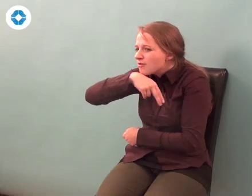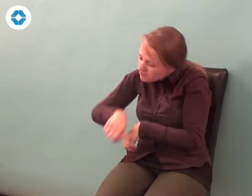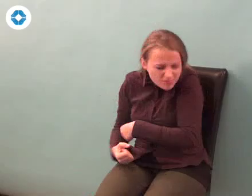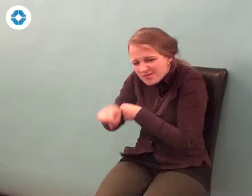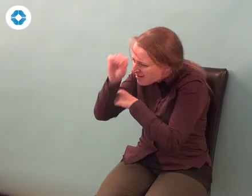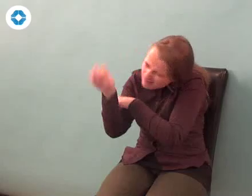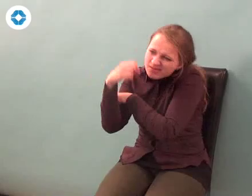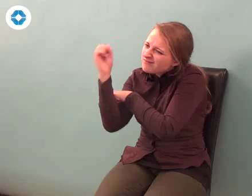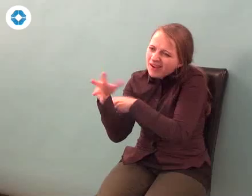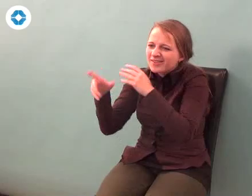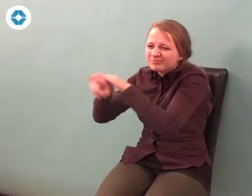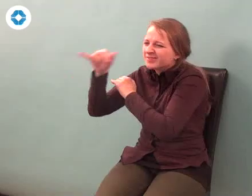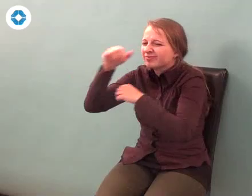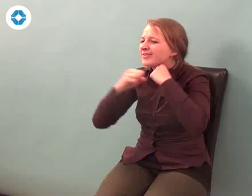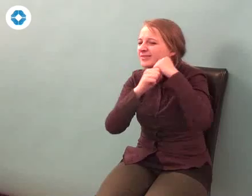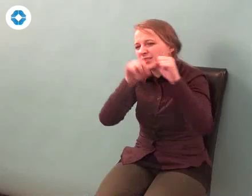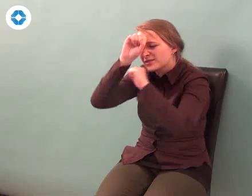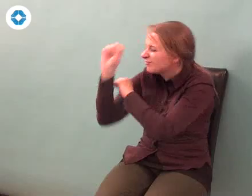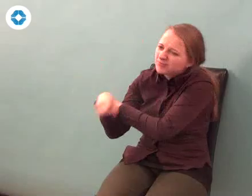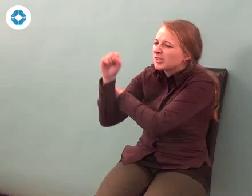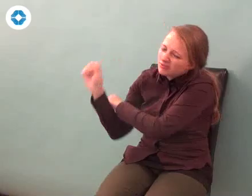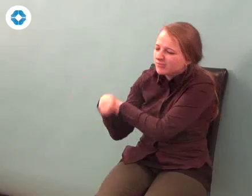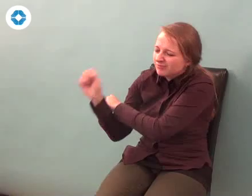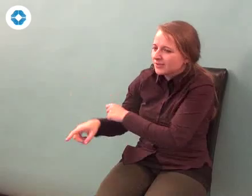Koza kręci łbem na wszystkie strony, nie może się uwolnić.